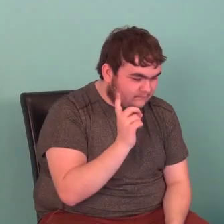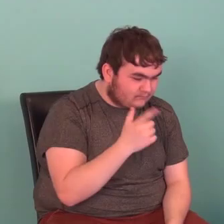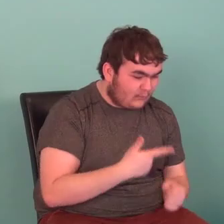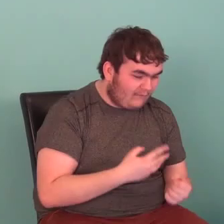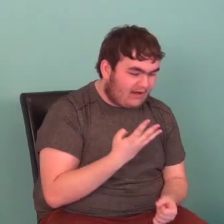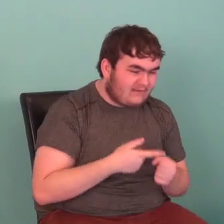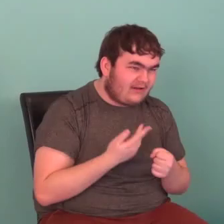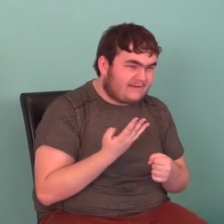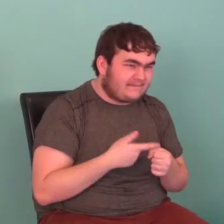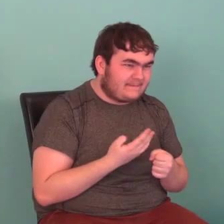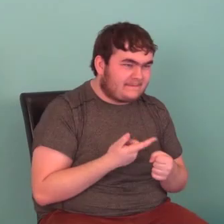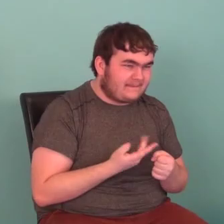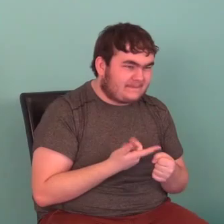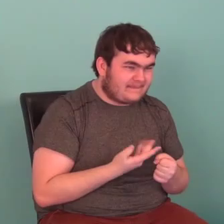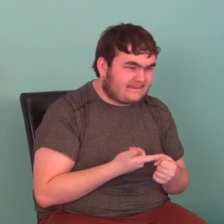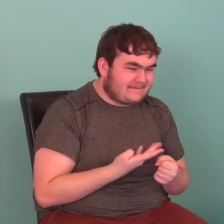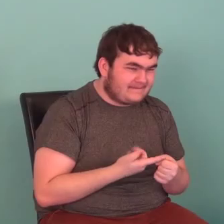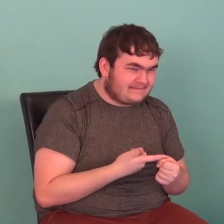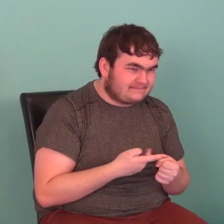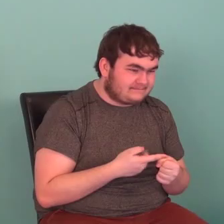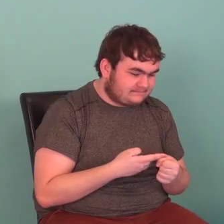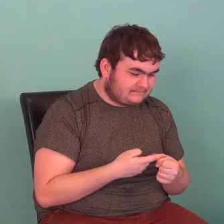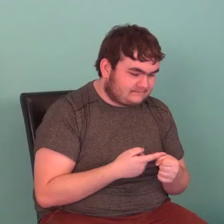Dwudziestego czwartego.